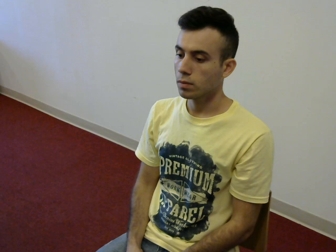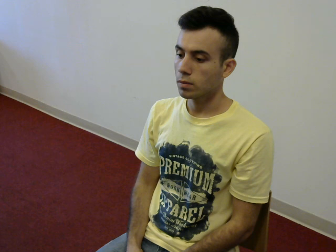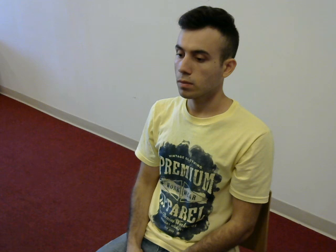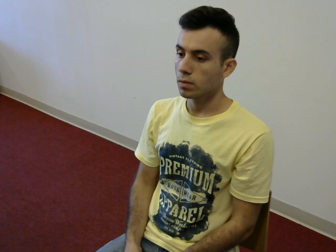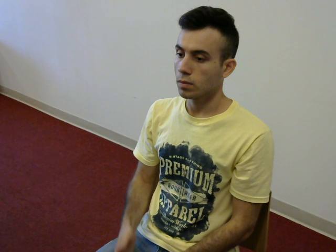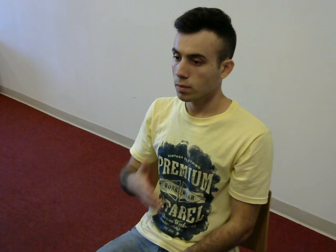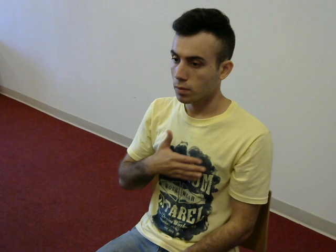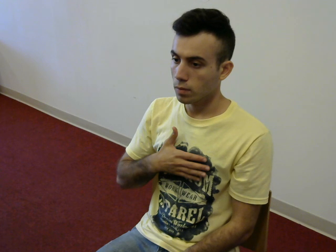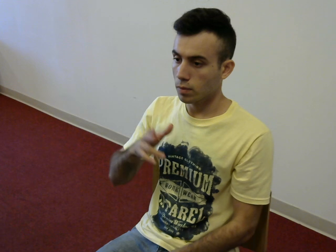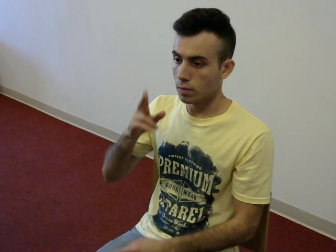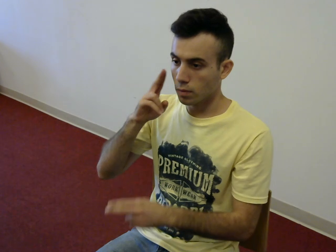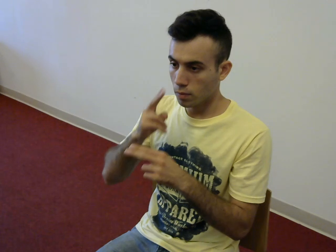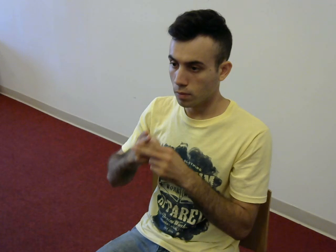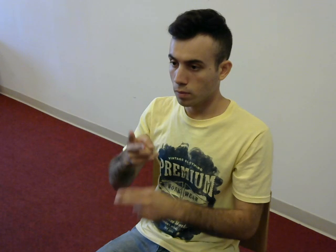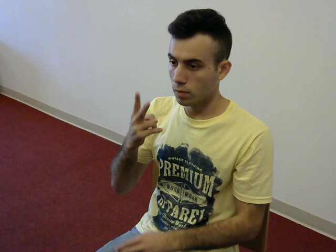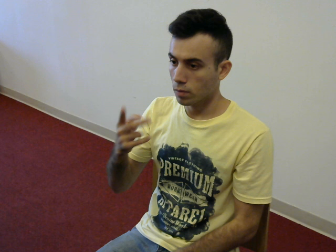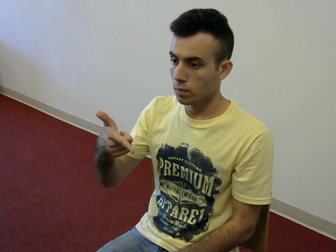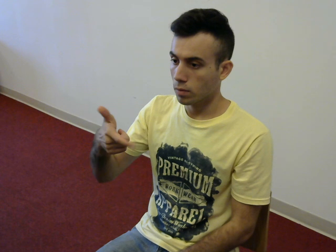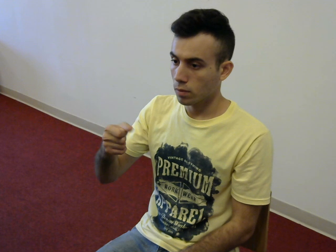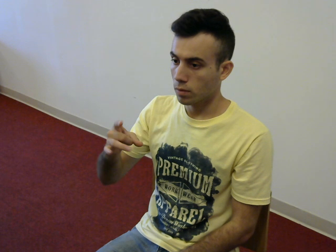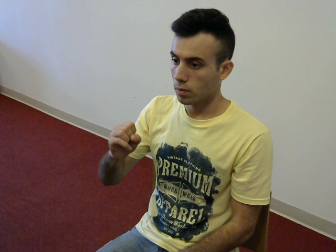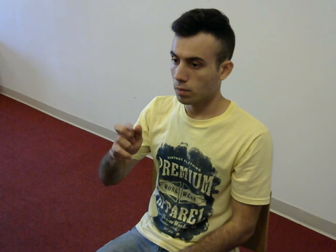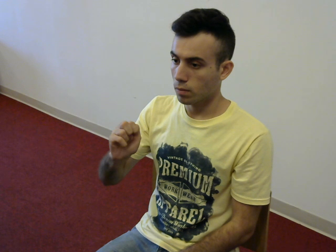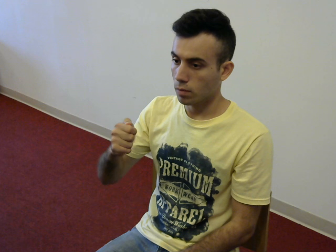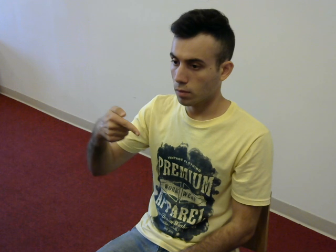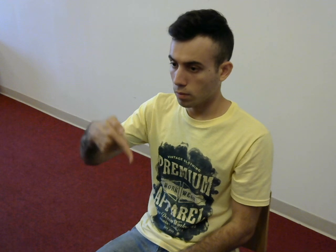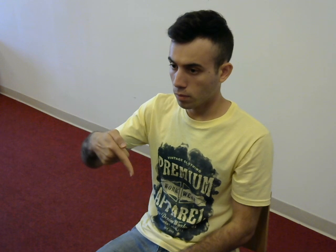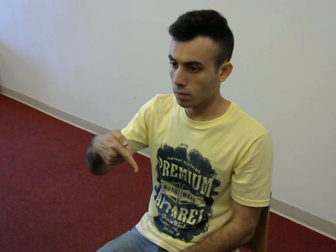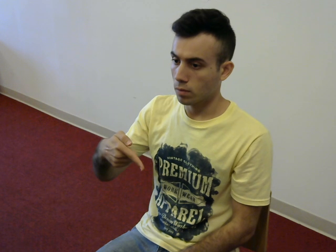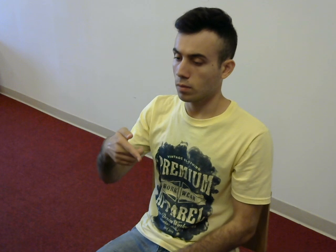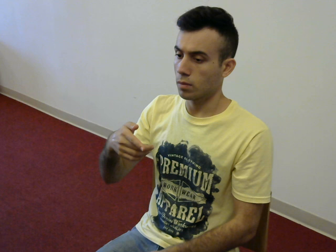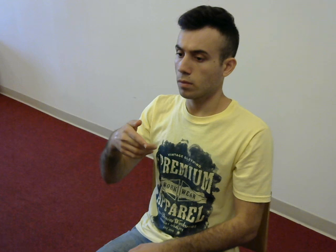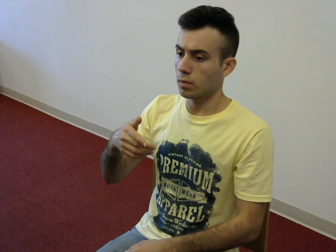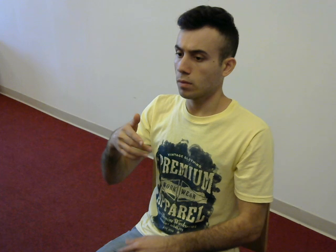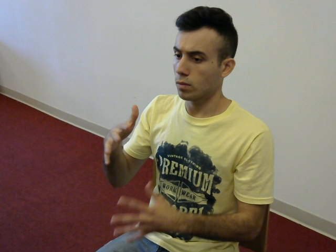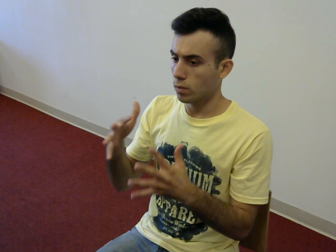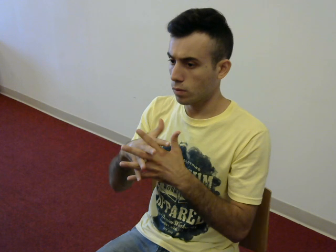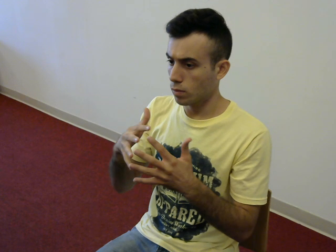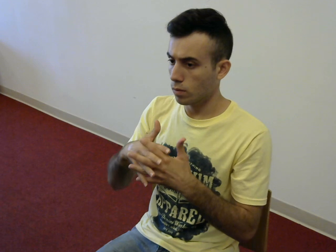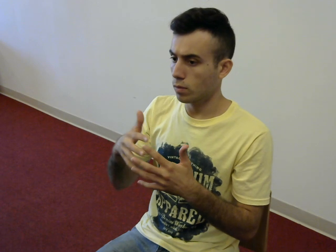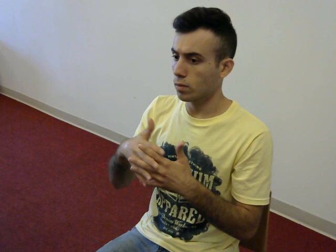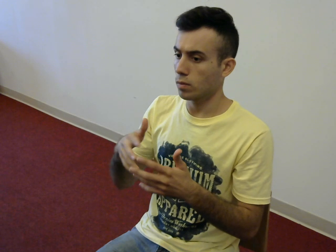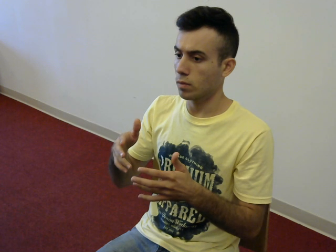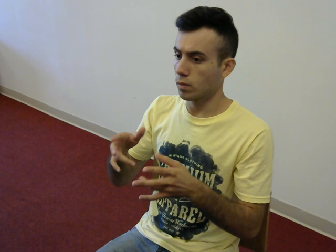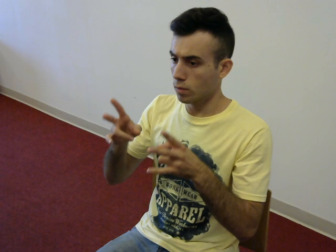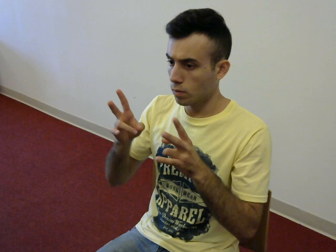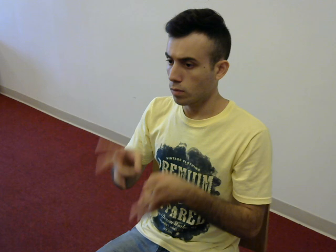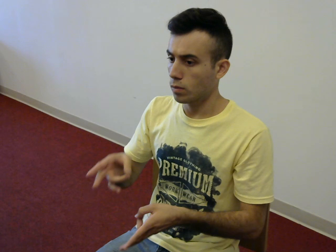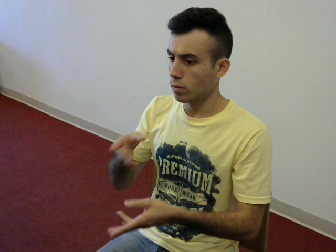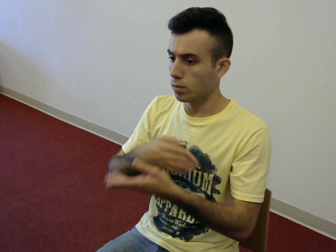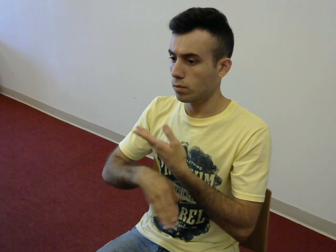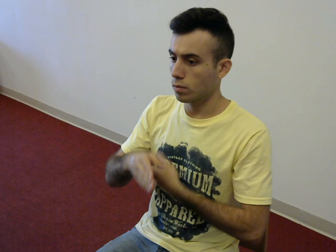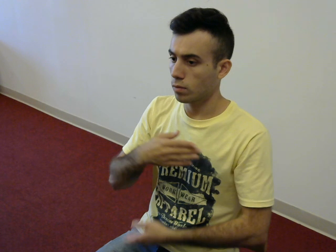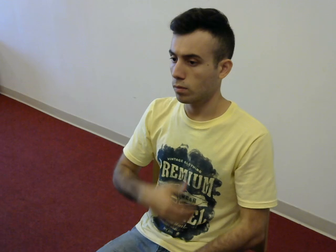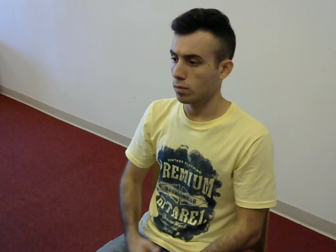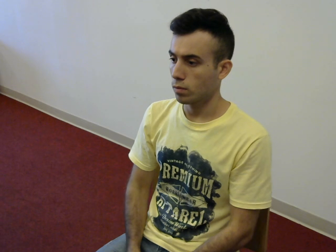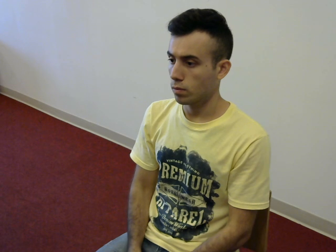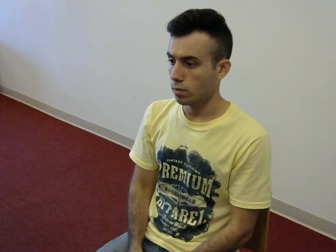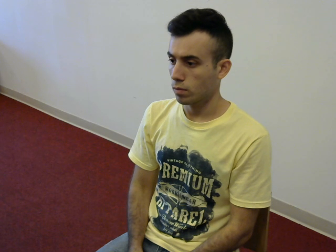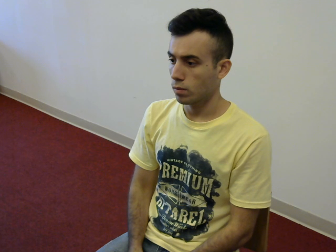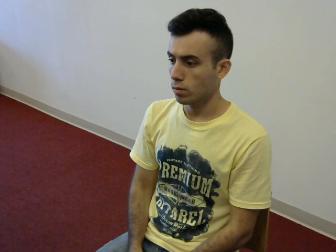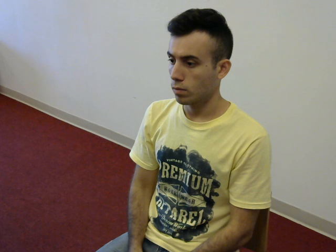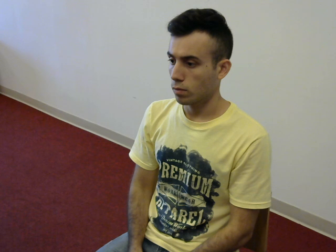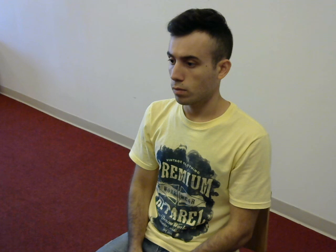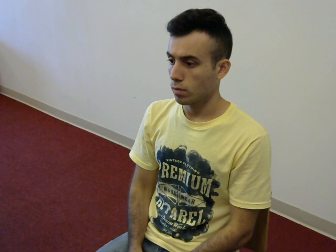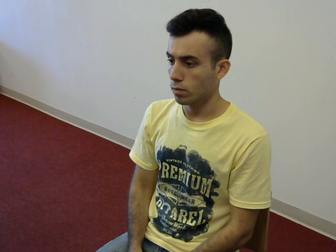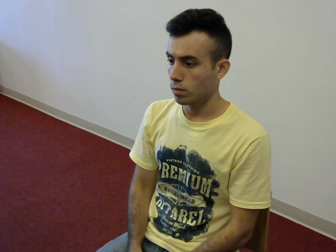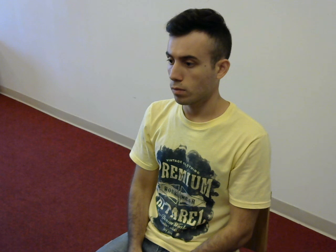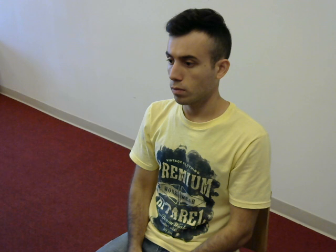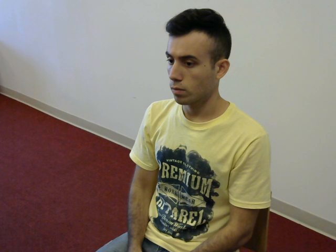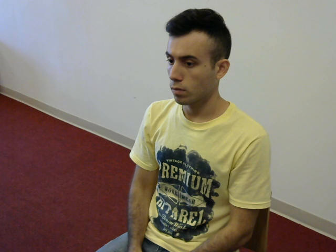Mənim qardaşım 2-ci Qarabağ müharibəsinin qazisidir